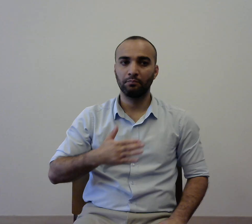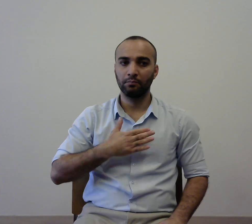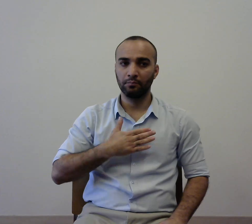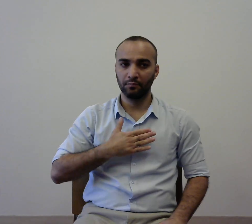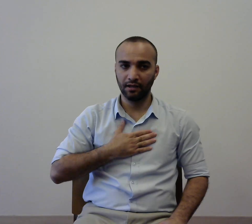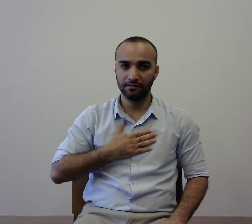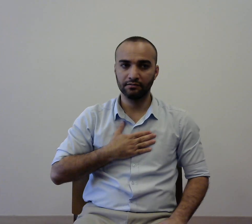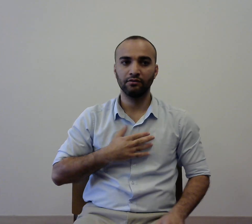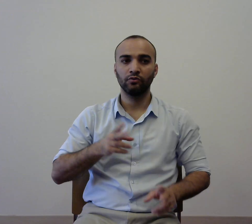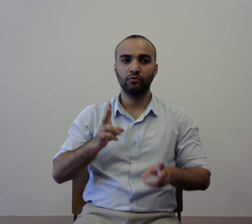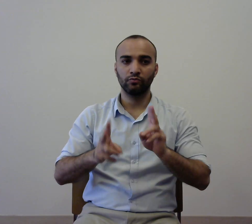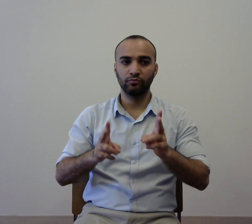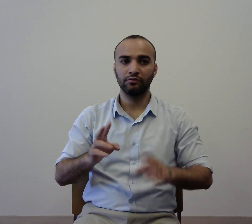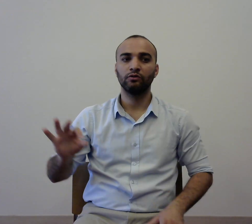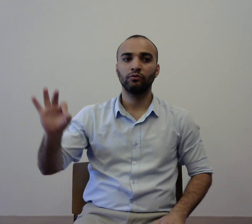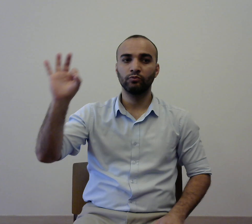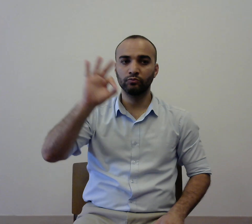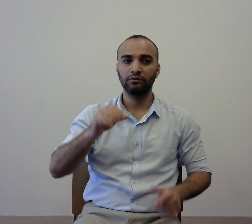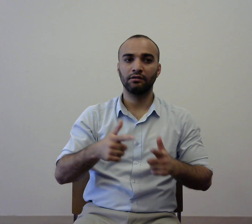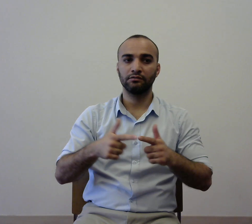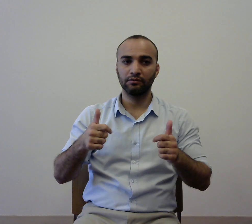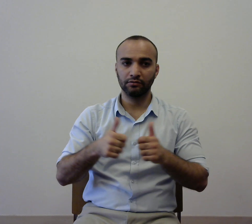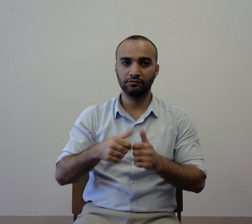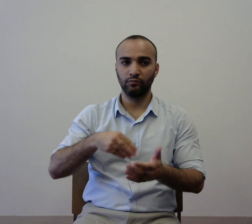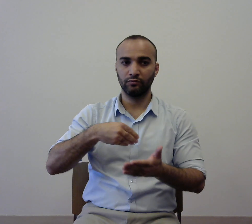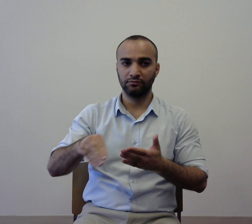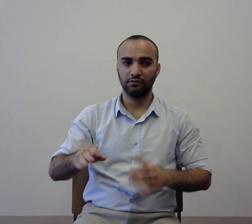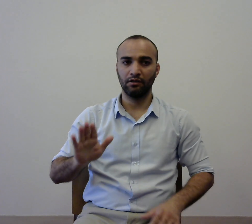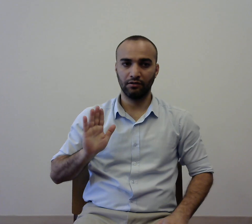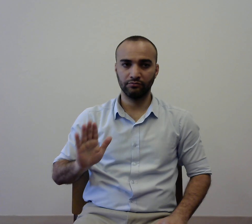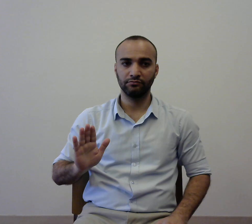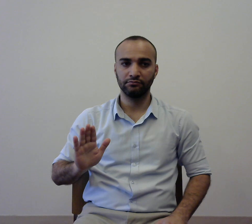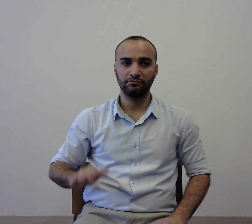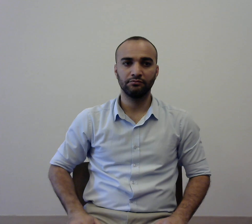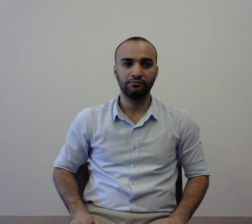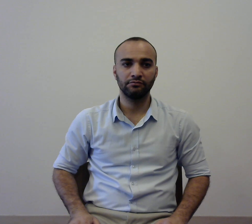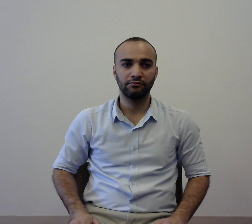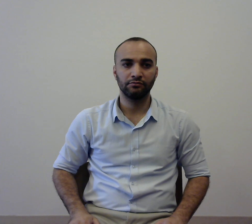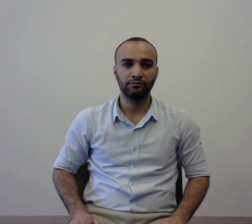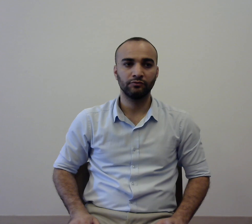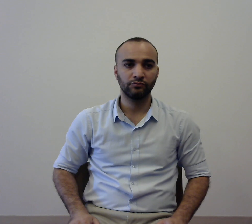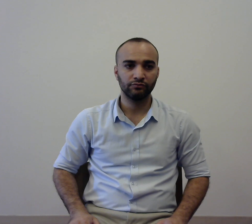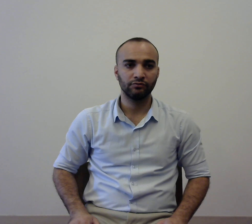Mən mətbəx üçün qab almalıyam